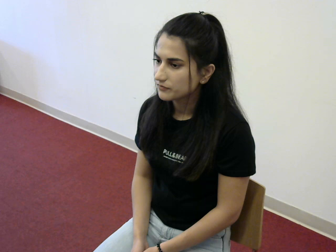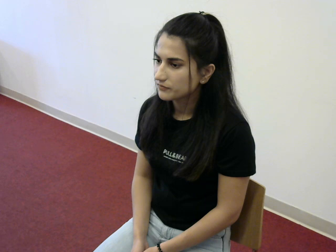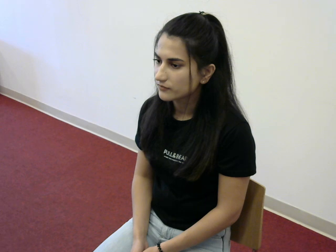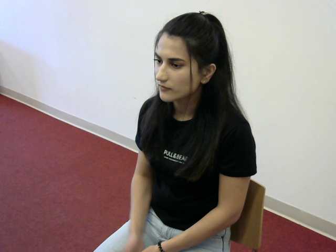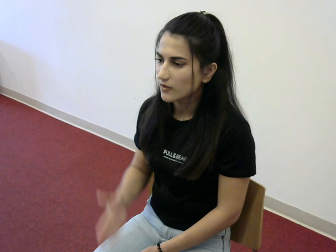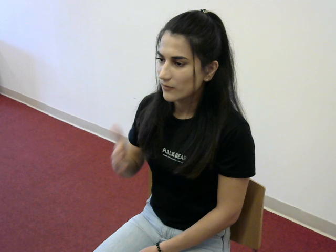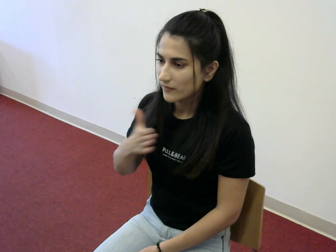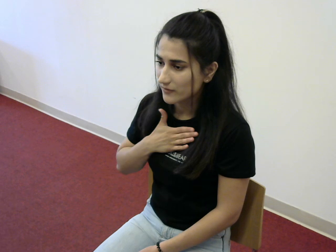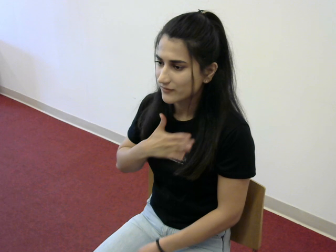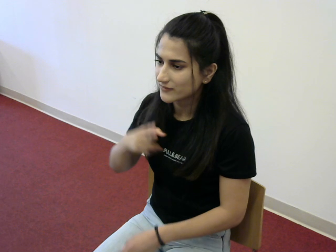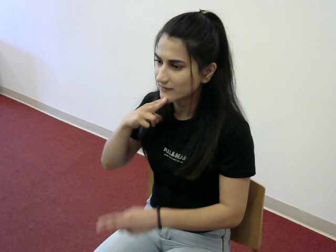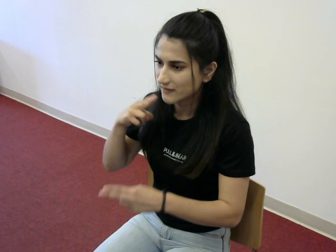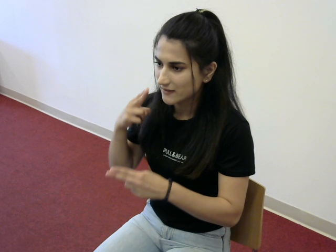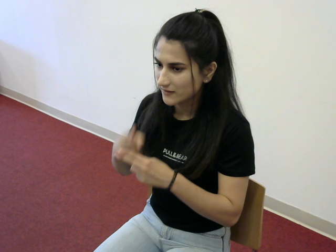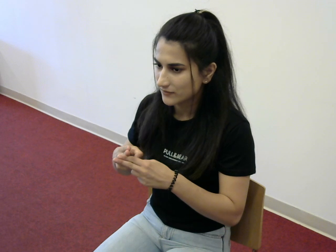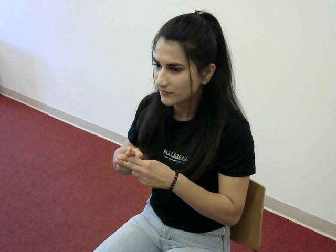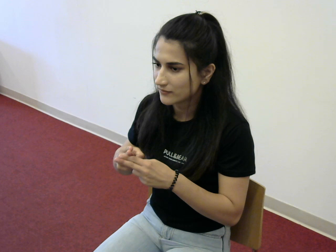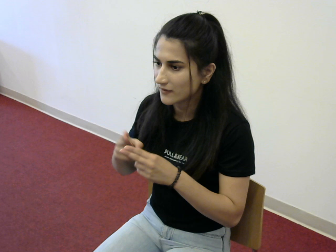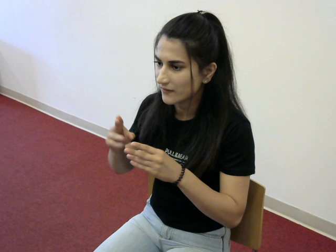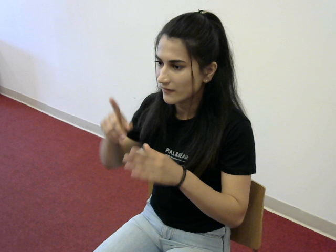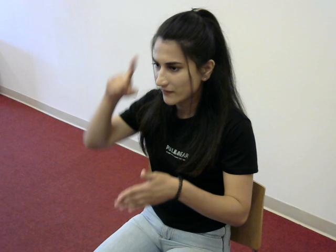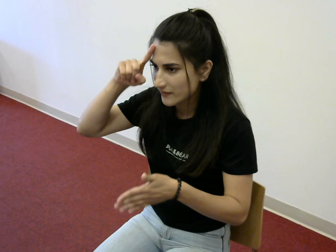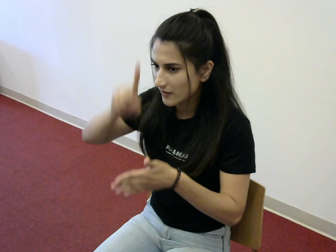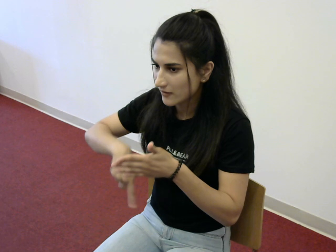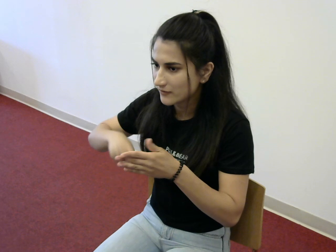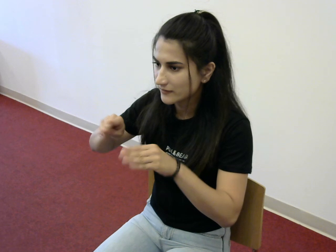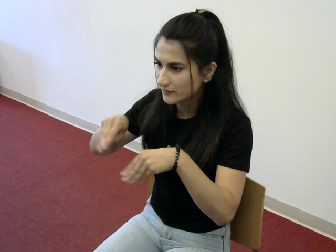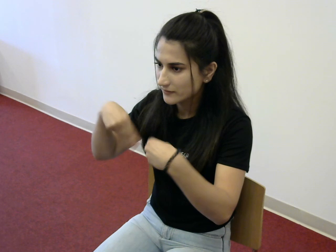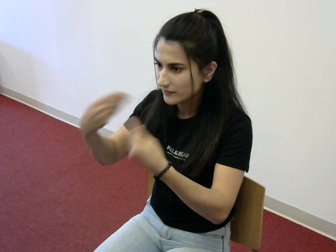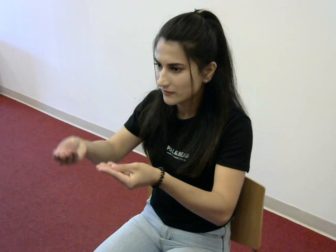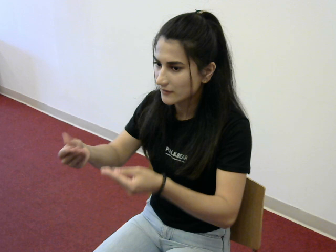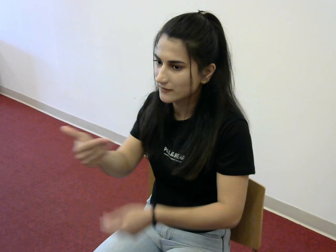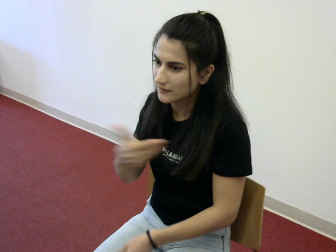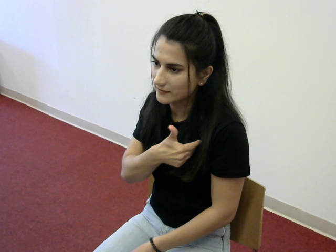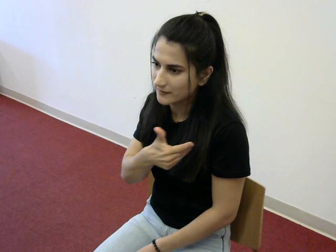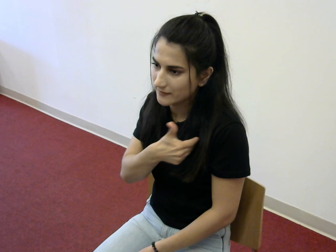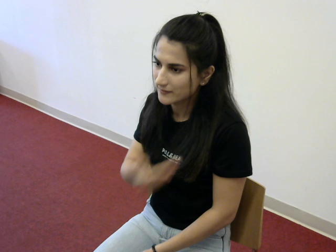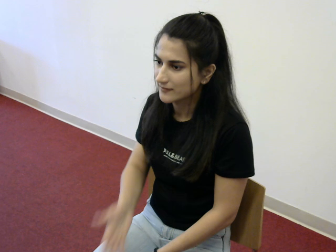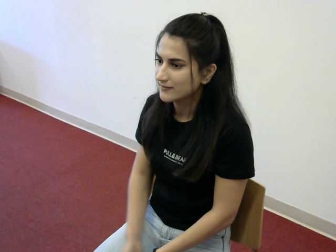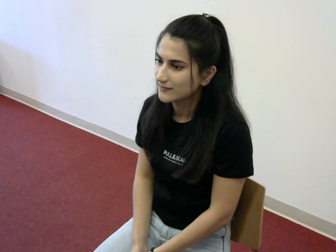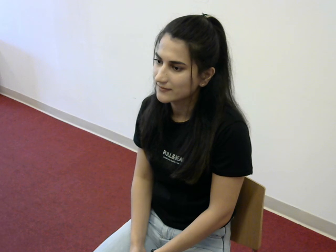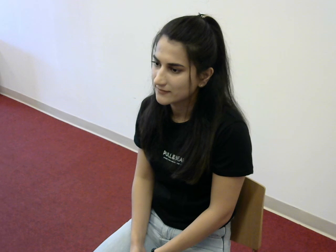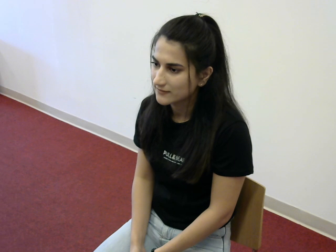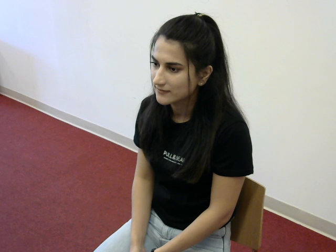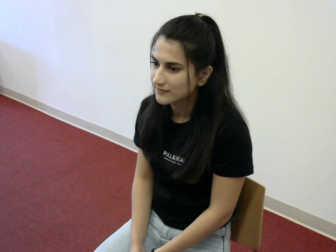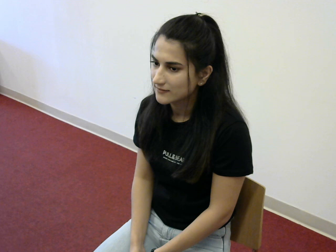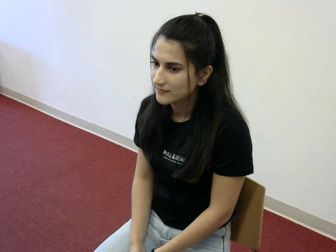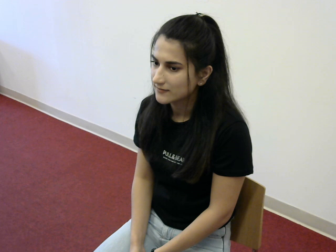Mən bacıma etibarnamə vermək istəyirəm